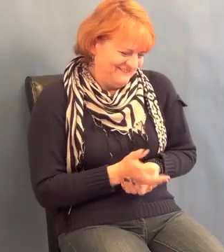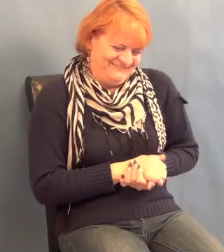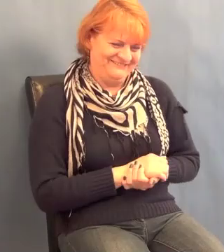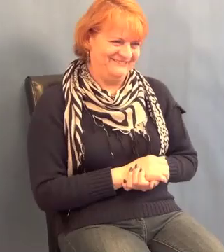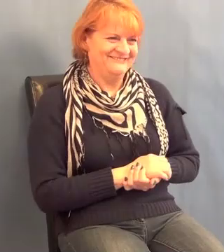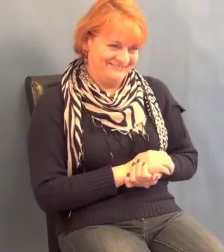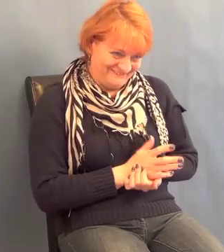No.